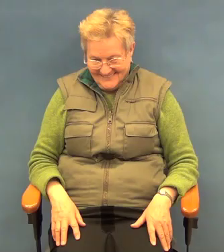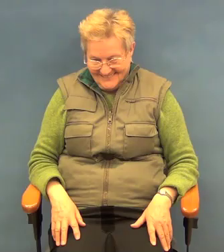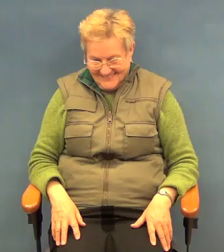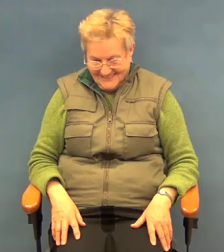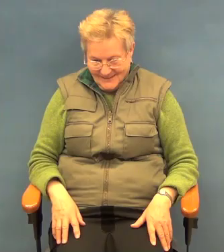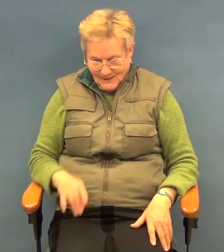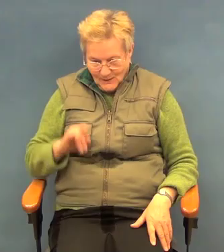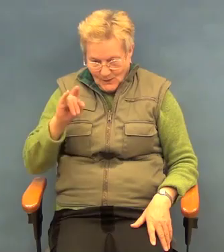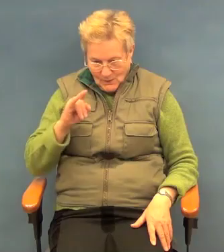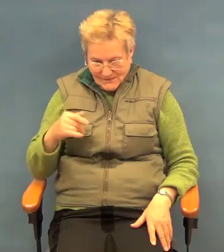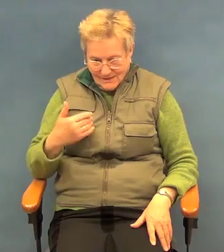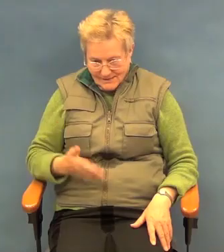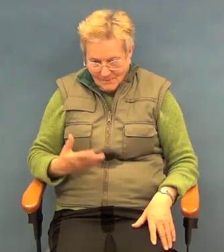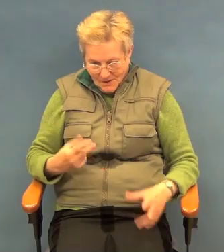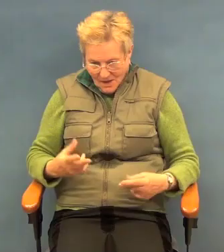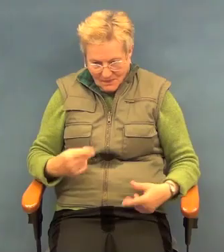Krowa nie dała mleka.